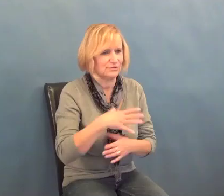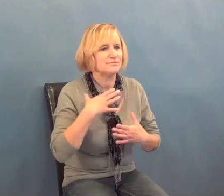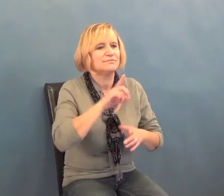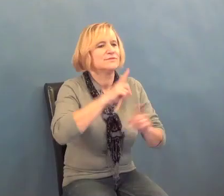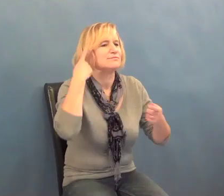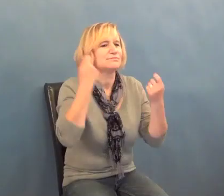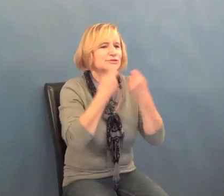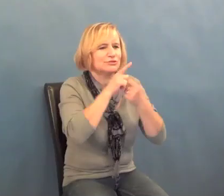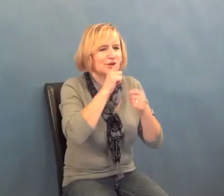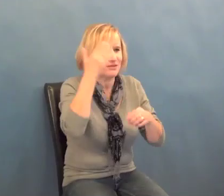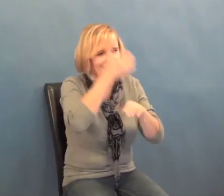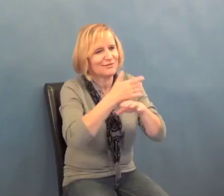Nie wolno brać prysznica, bo hałasuje.